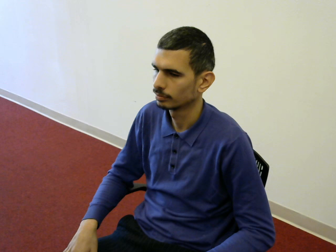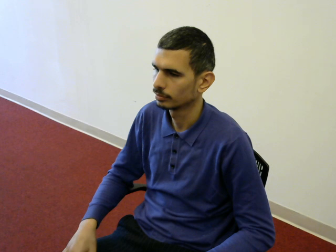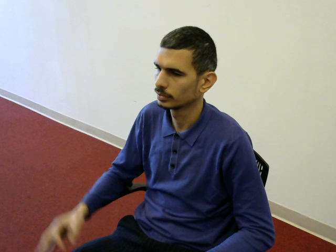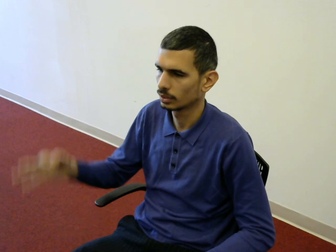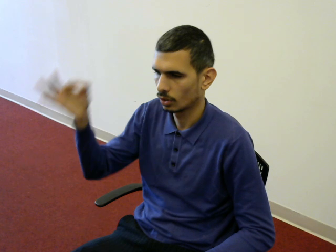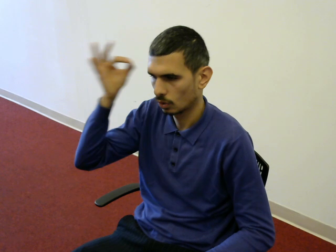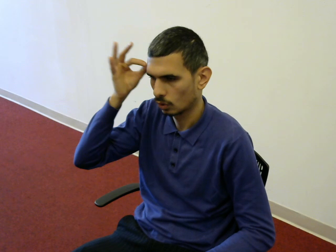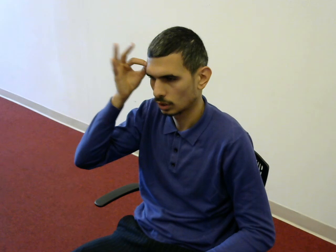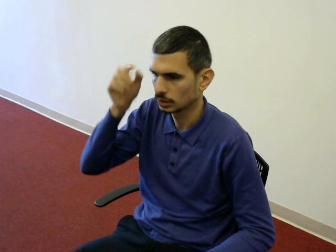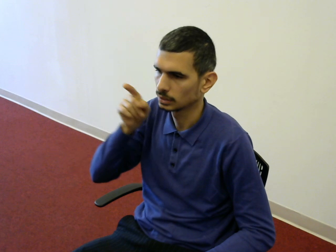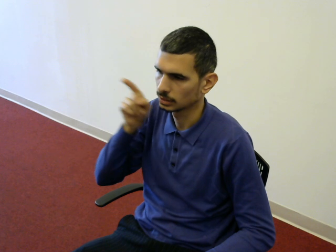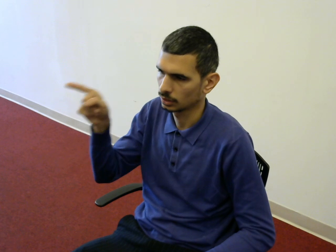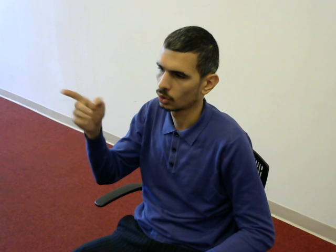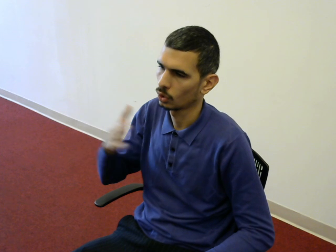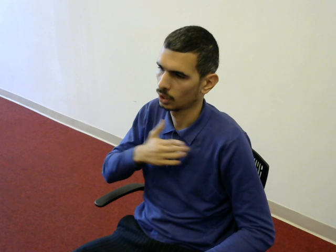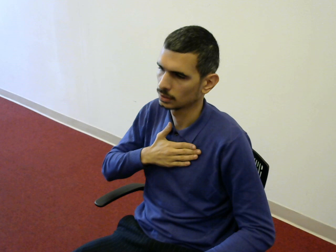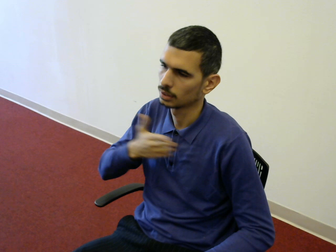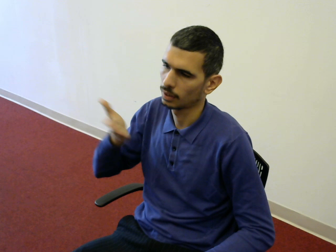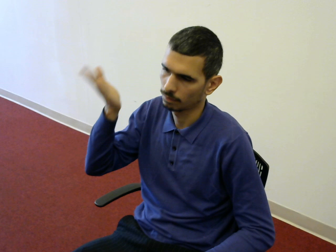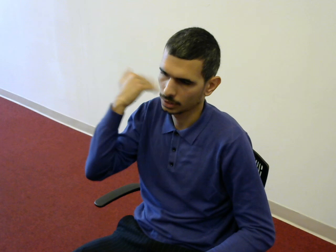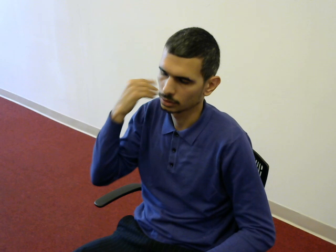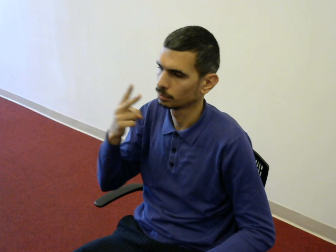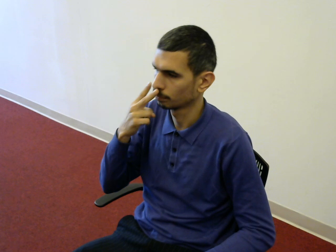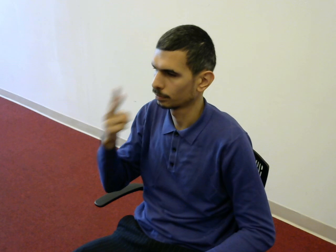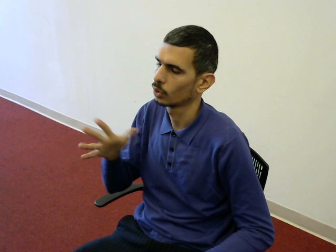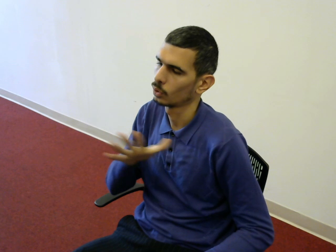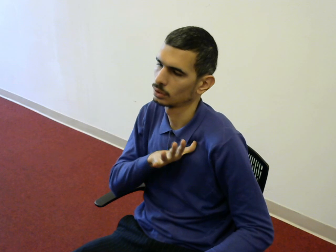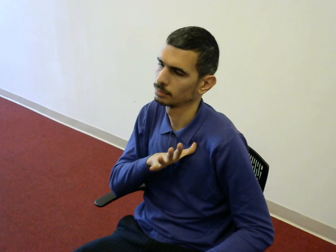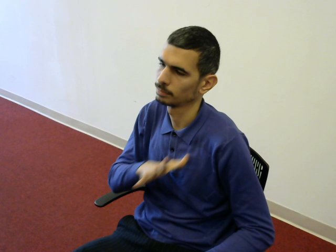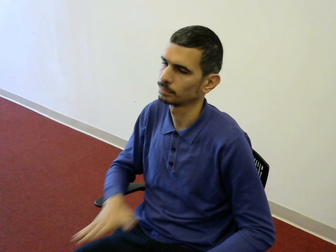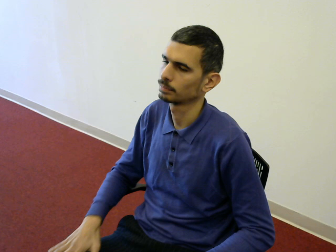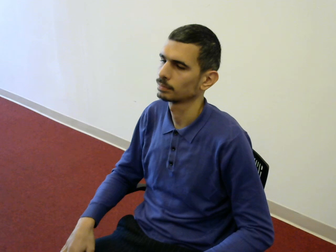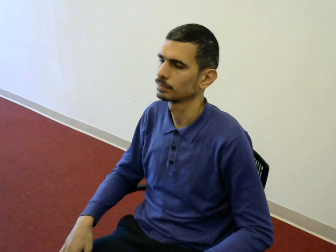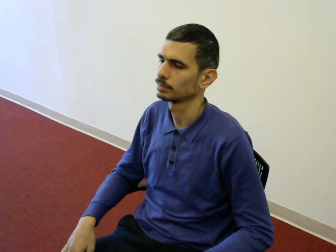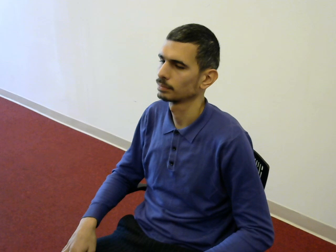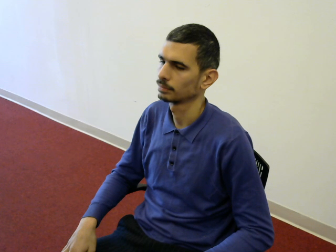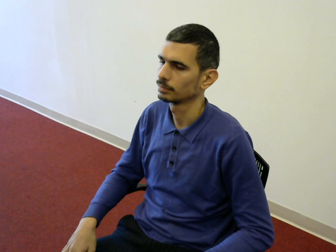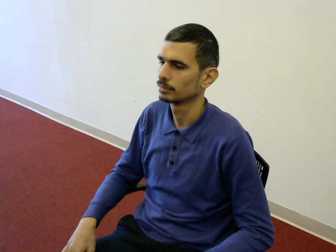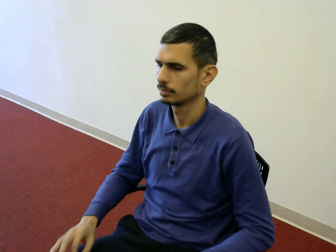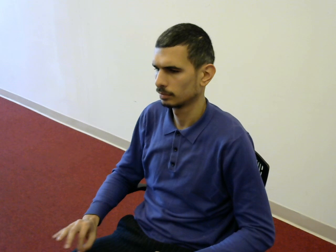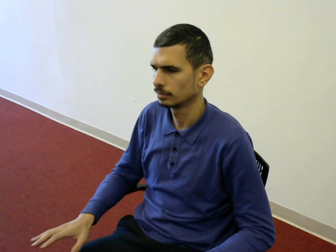Xatırladım, səni mən əvvəl də görmüşəm